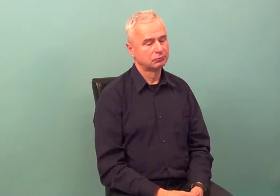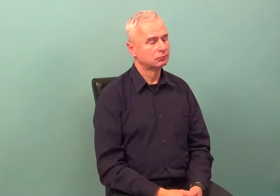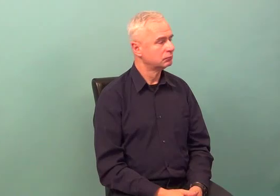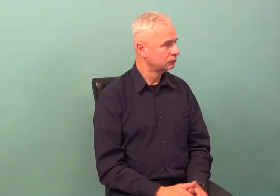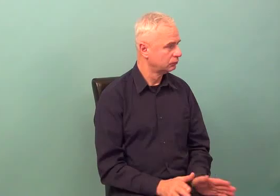Już?